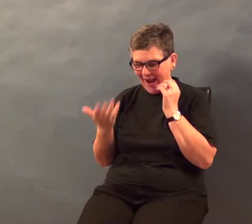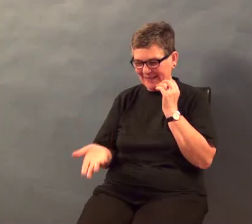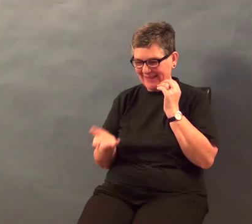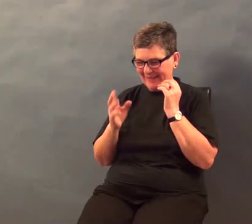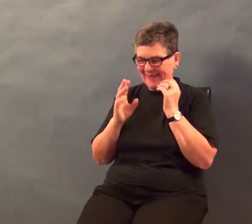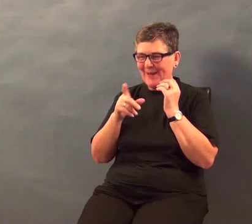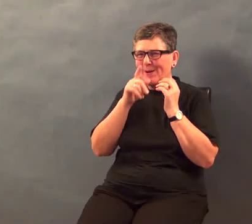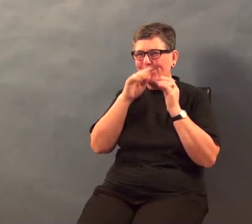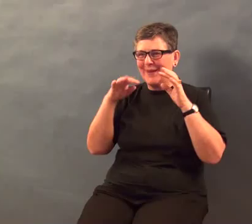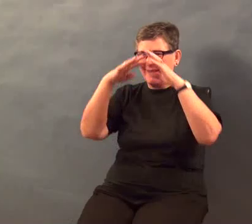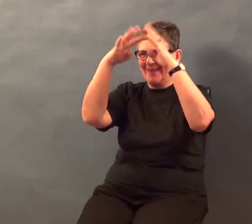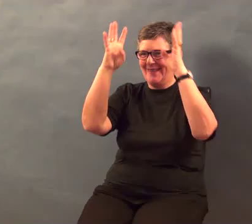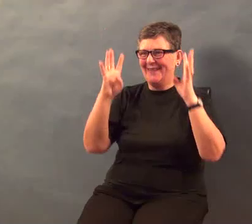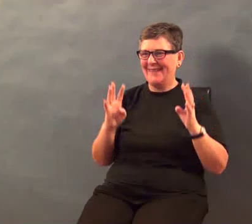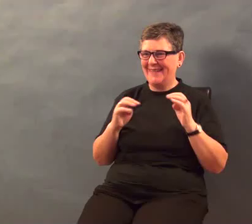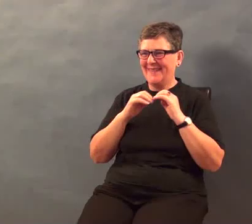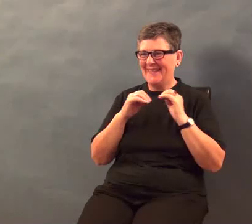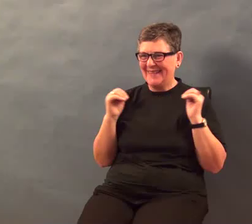I ptaszek w klatce.